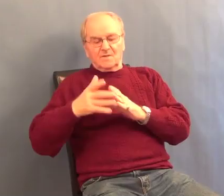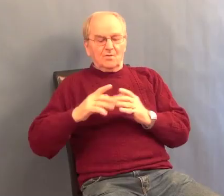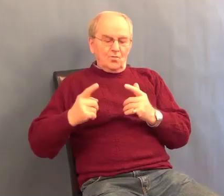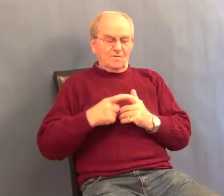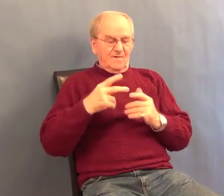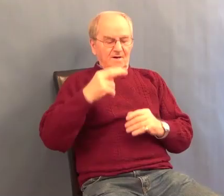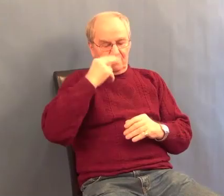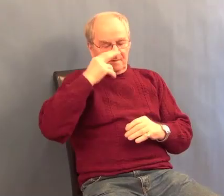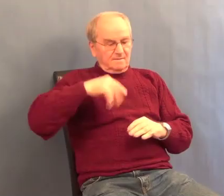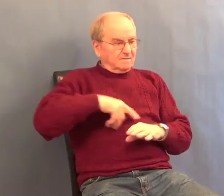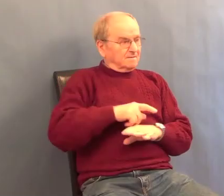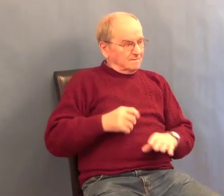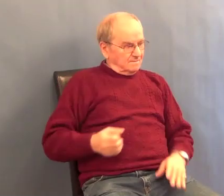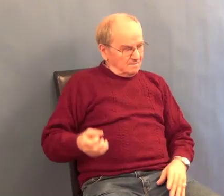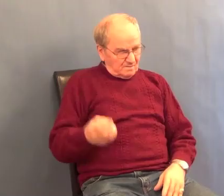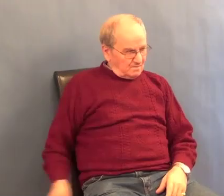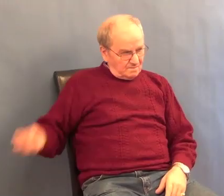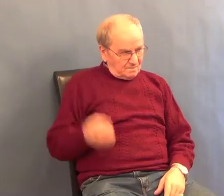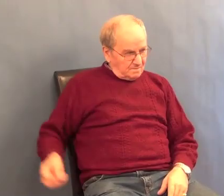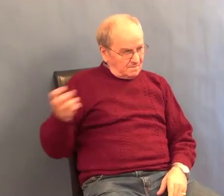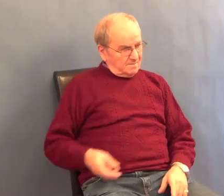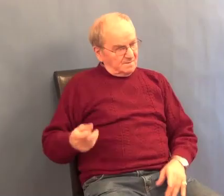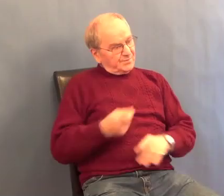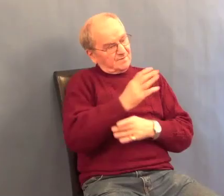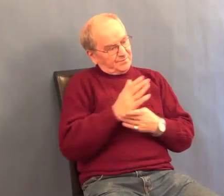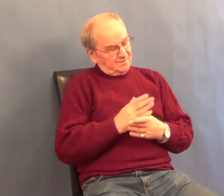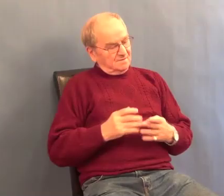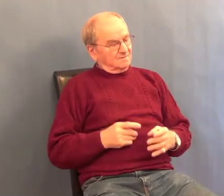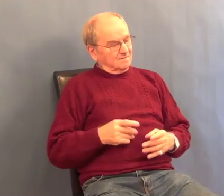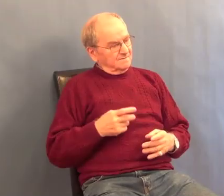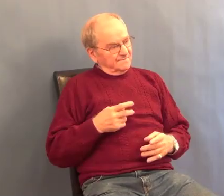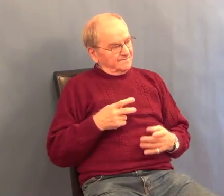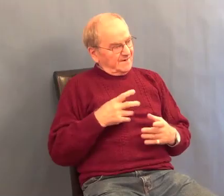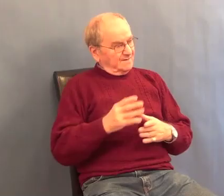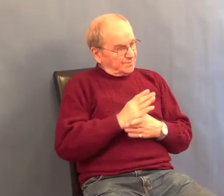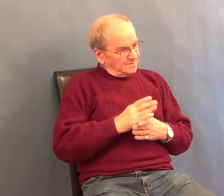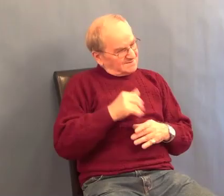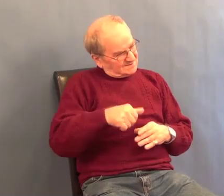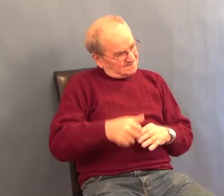Po raz drugi smarkacz przygotowuje się do rzucania, chce jeszcze raz rozbić szyby, po raz drugi.